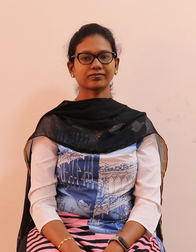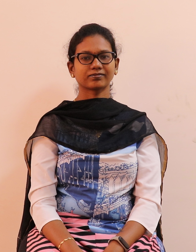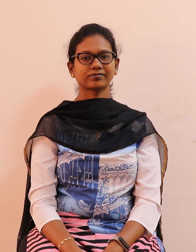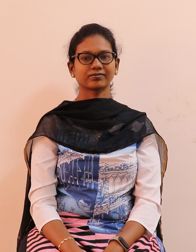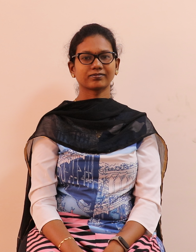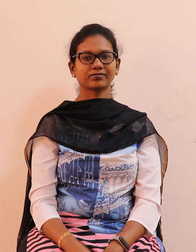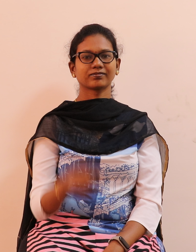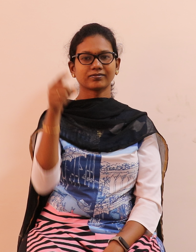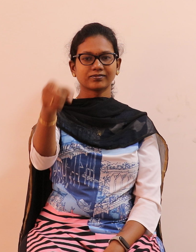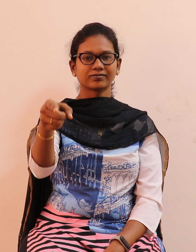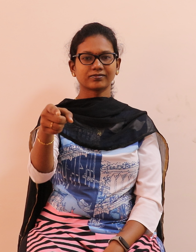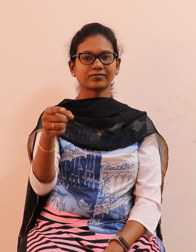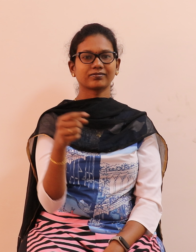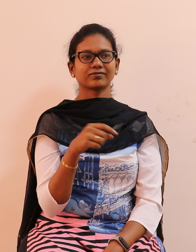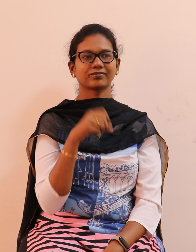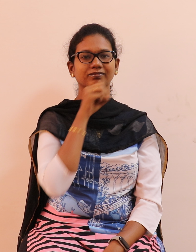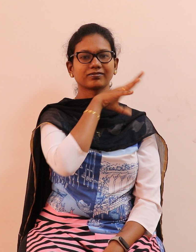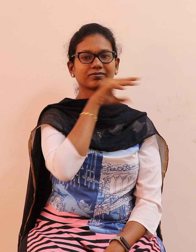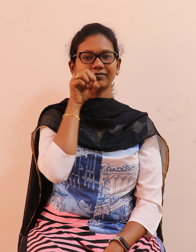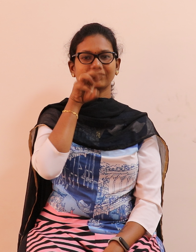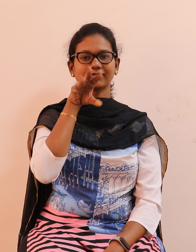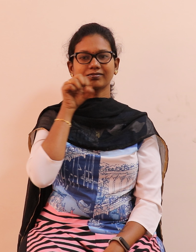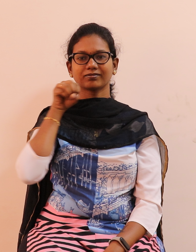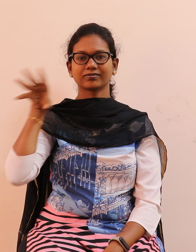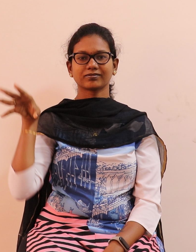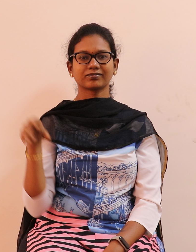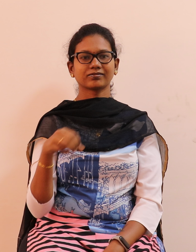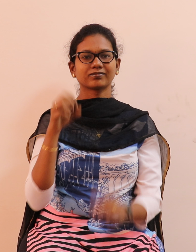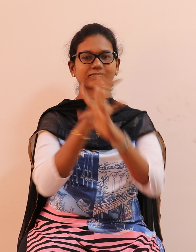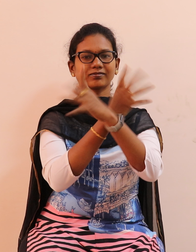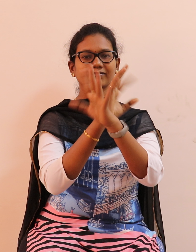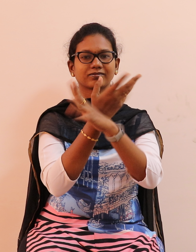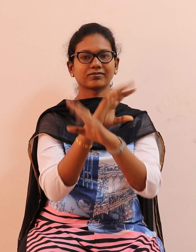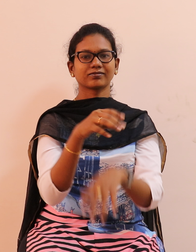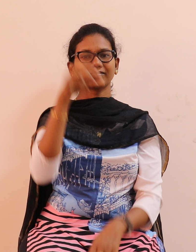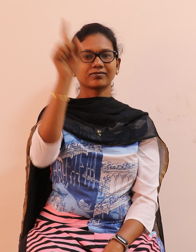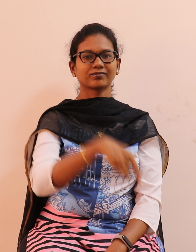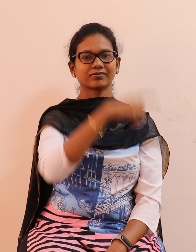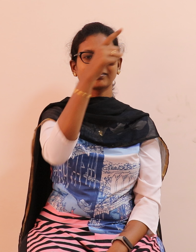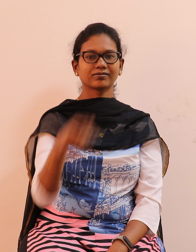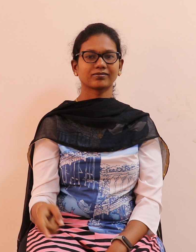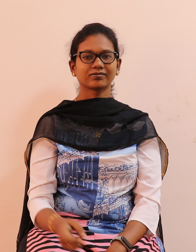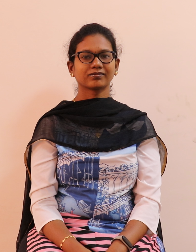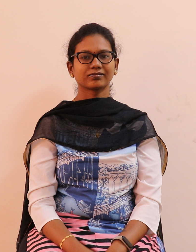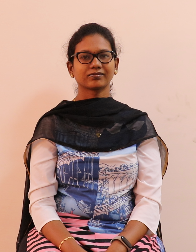do not abuse him